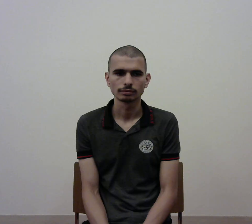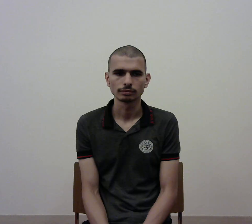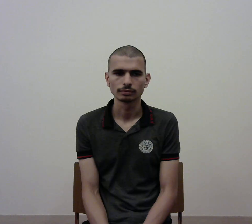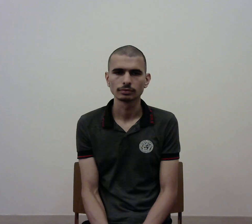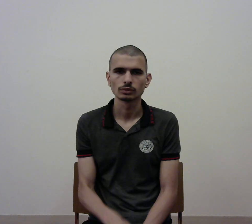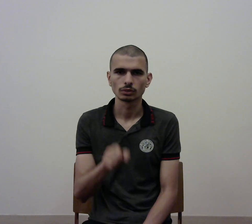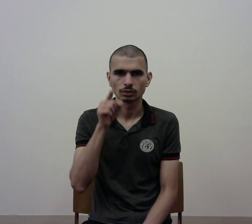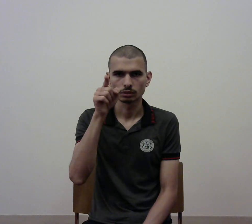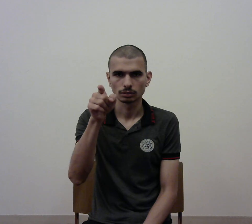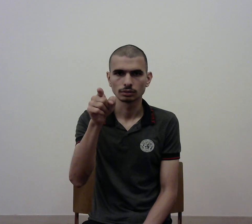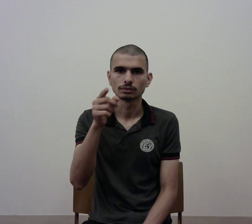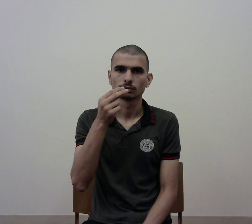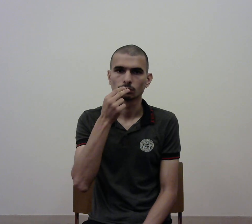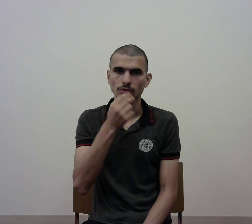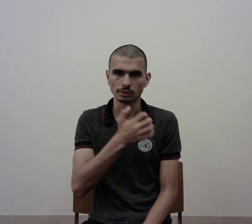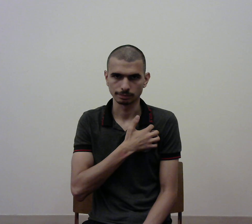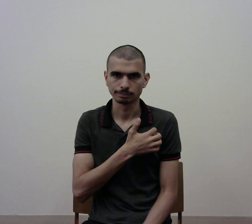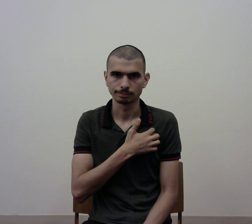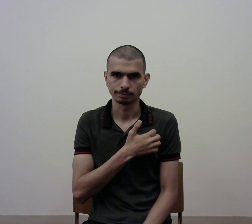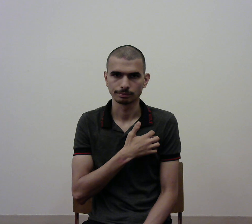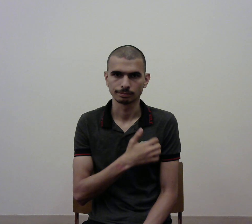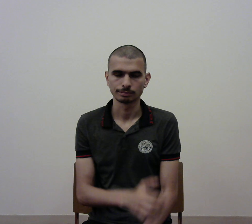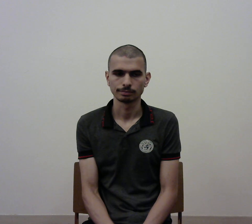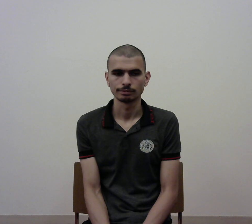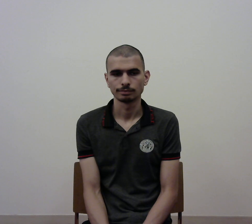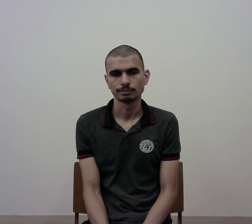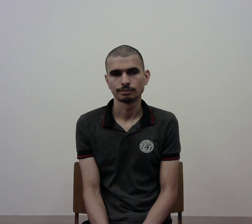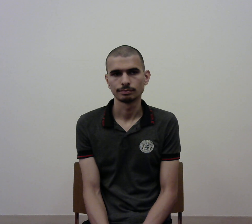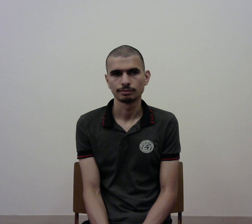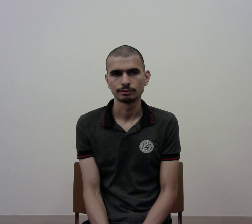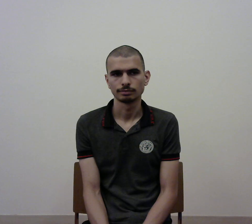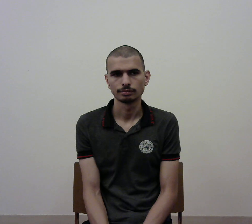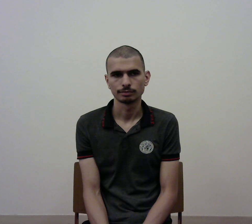Siz yemək istəyirsiniz?